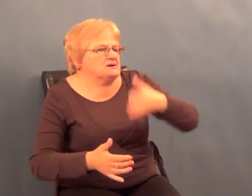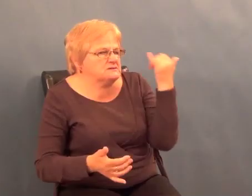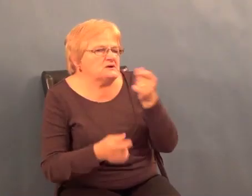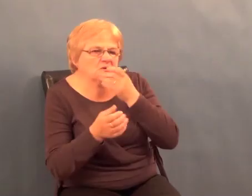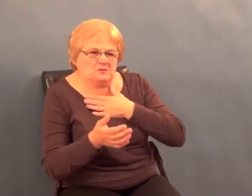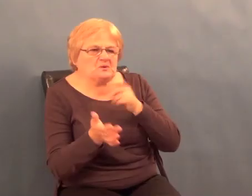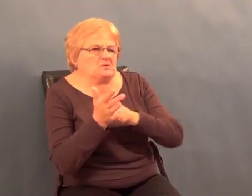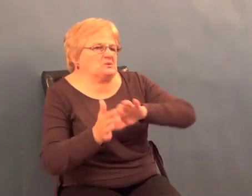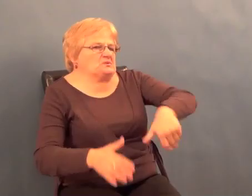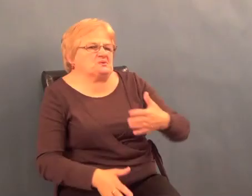Koty lubią kraść kurczątka.